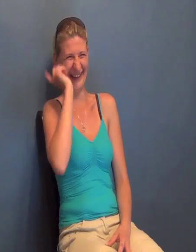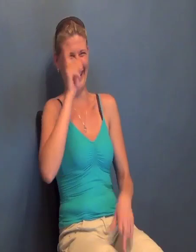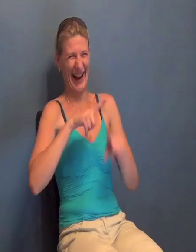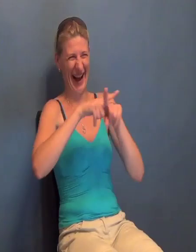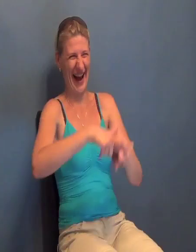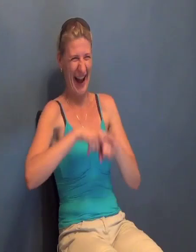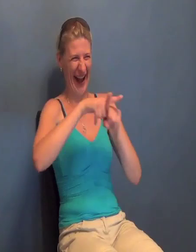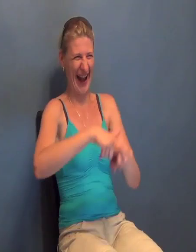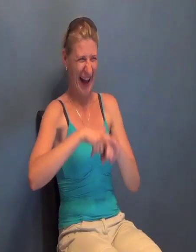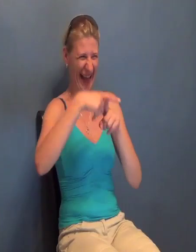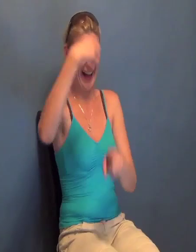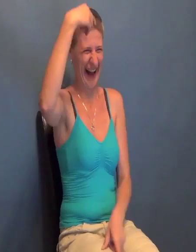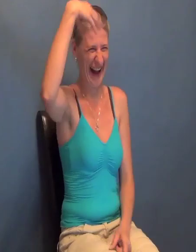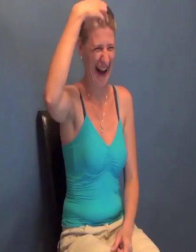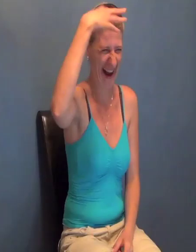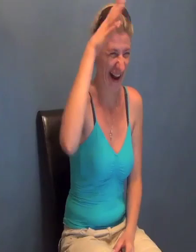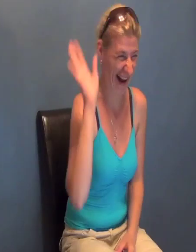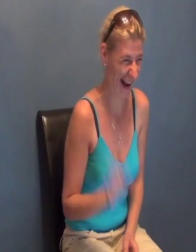Zakaz prysznica dla koni.